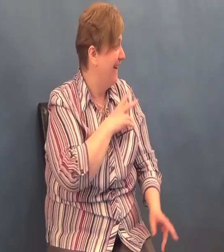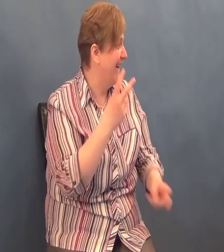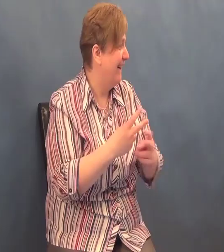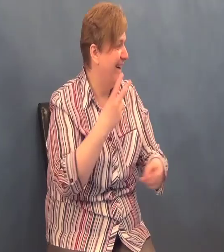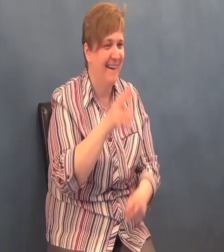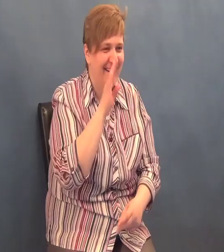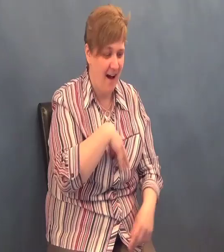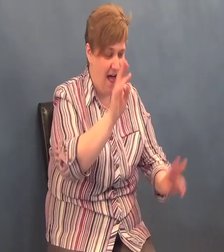Szukać, okropne.